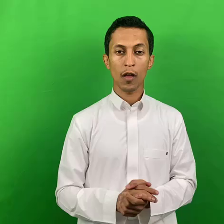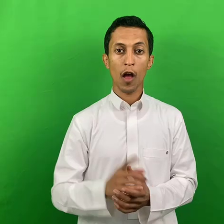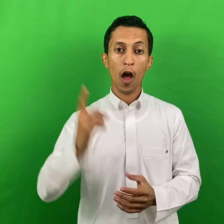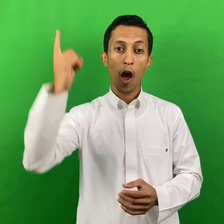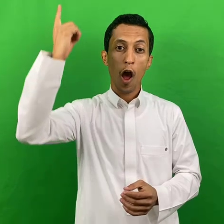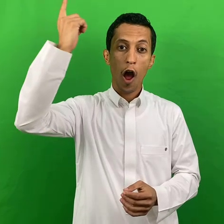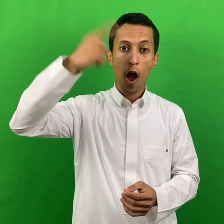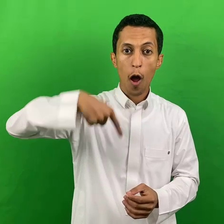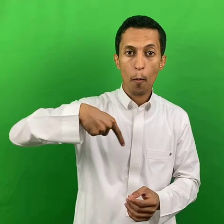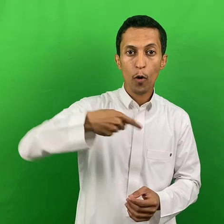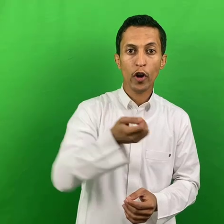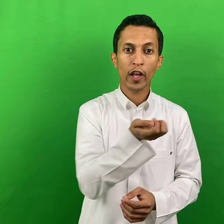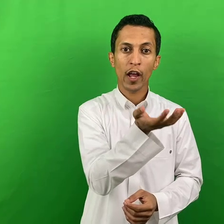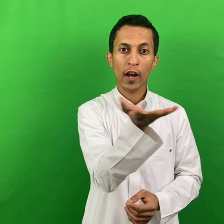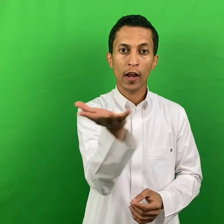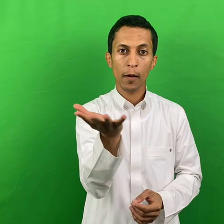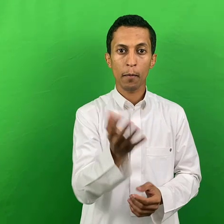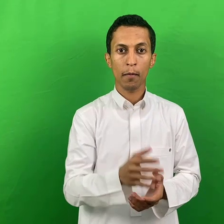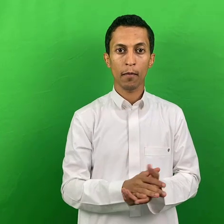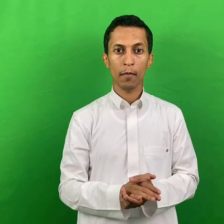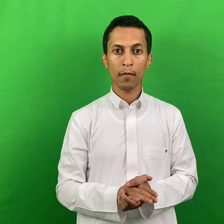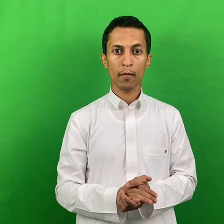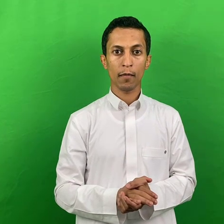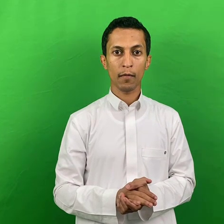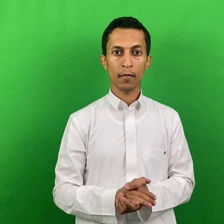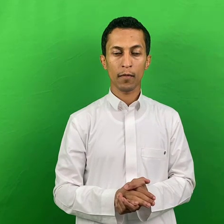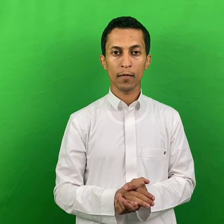أمركم بأمر كريم